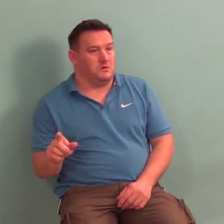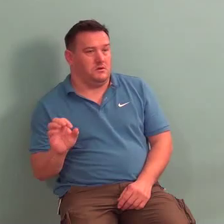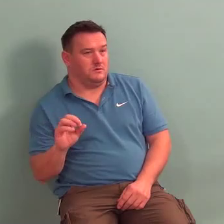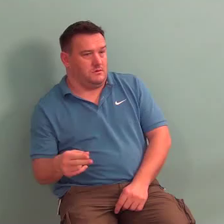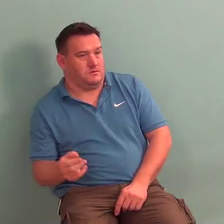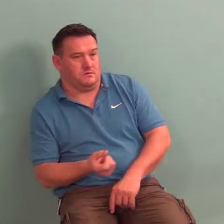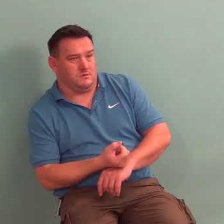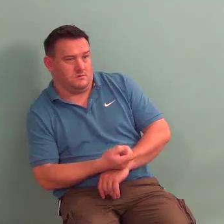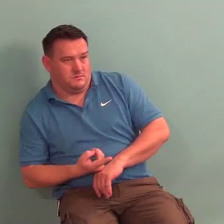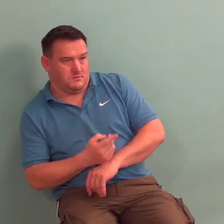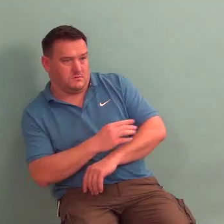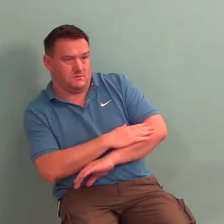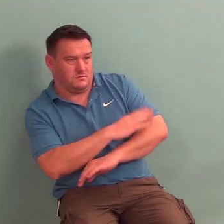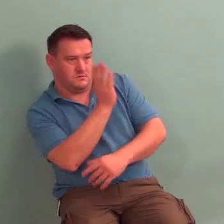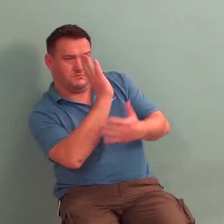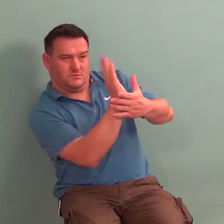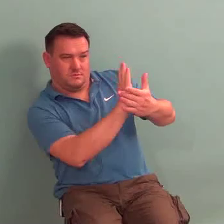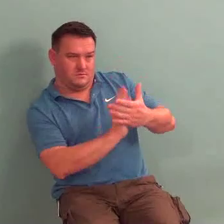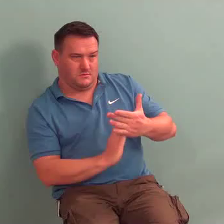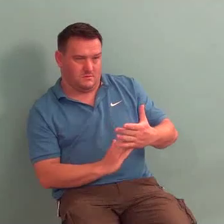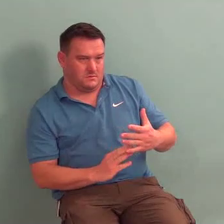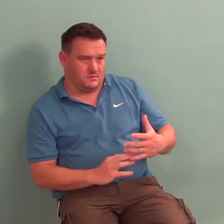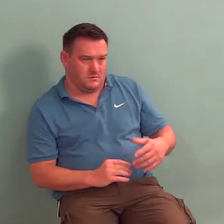Syn rzuca kamieniem i szyba w oknie pęka.